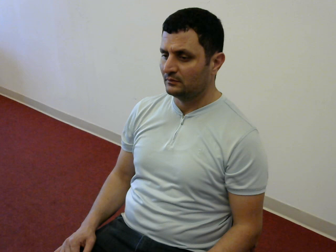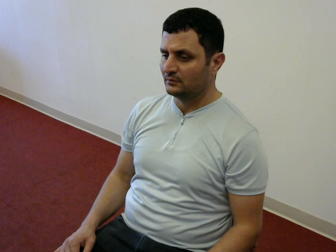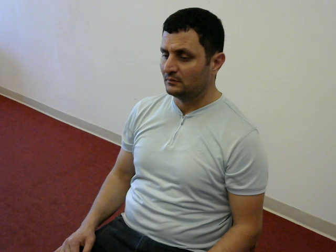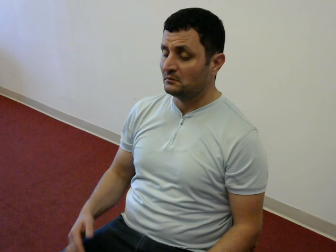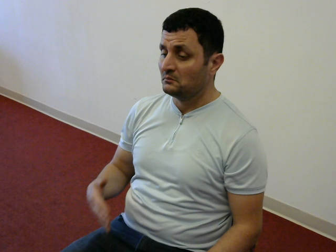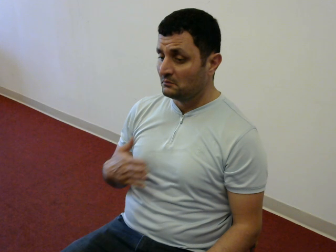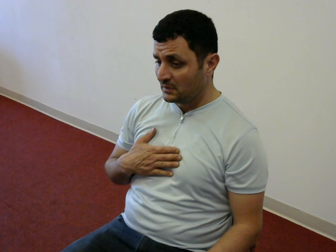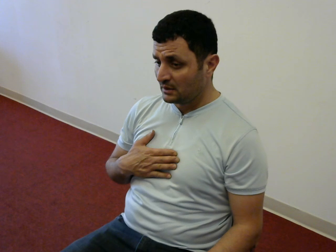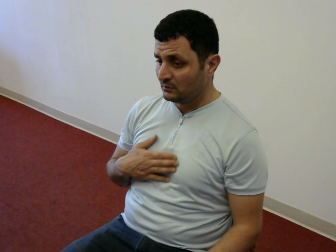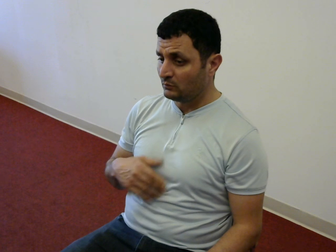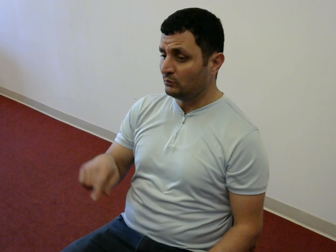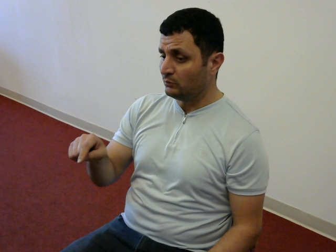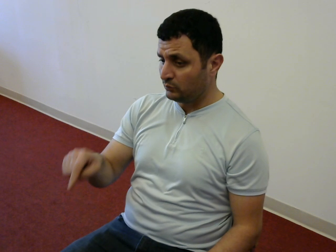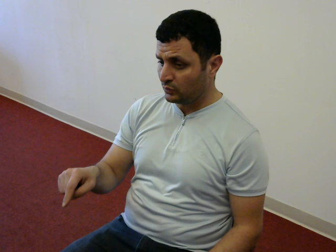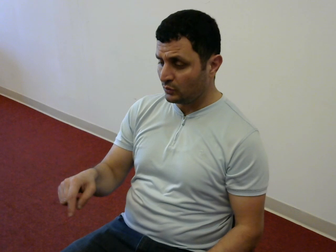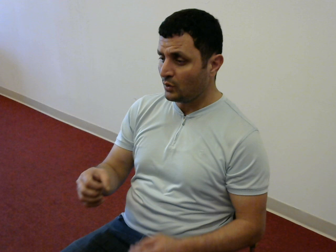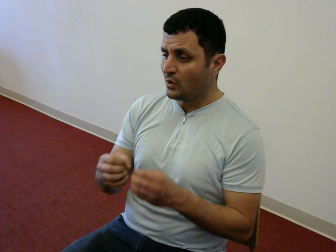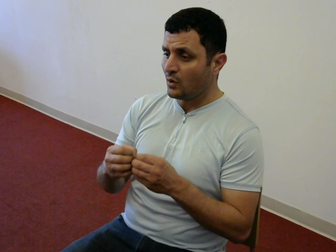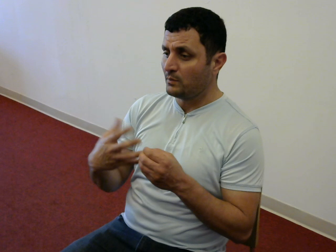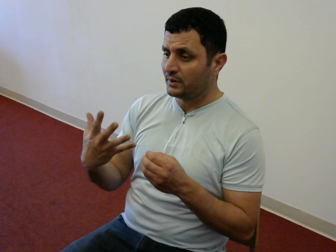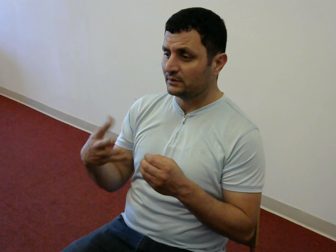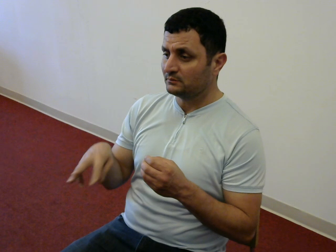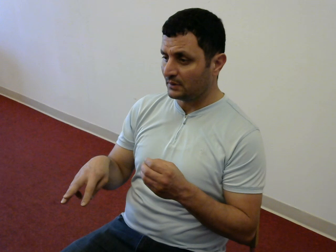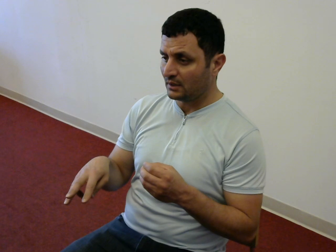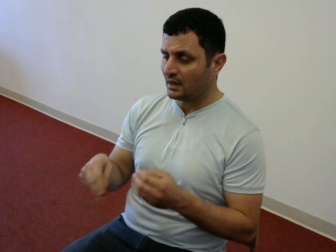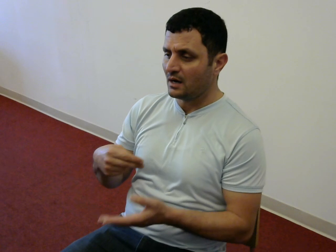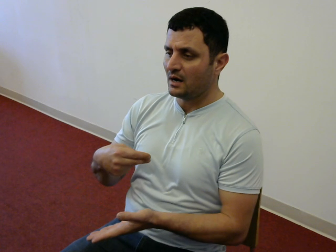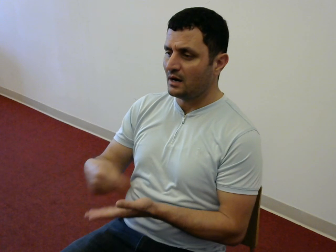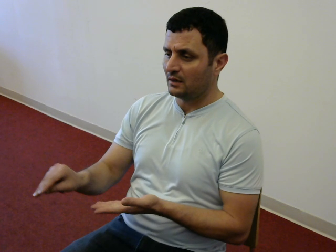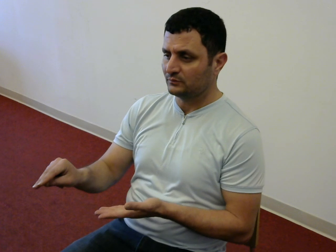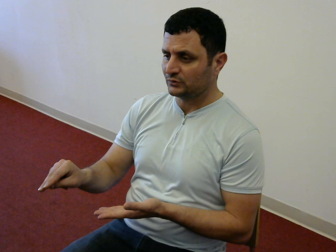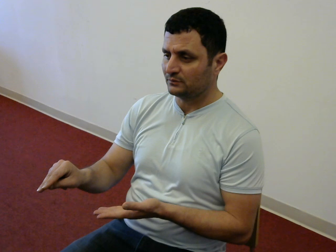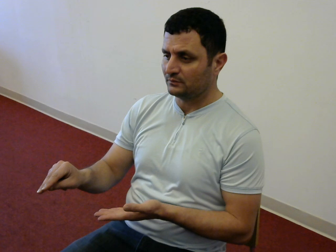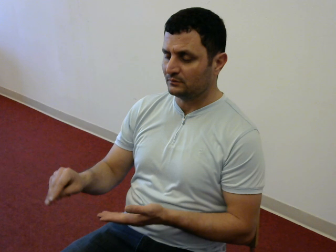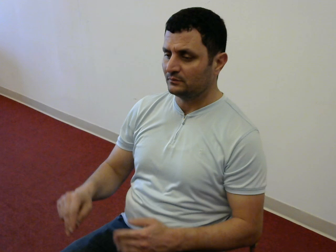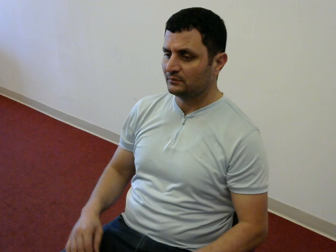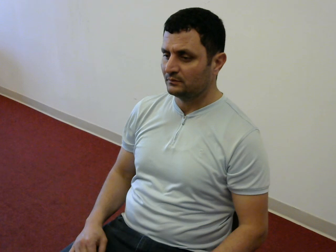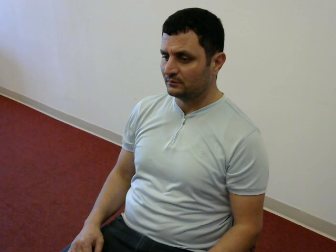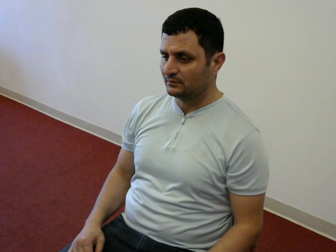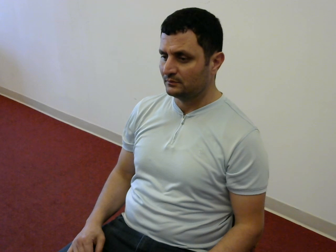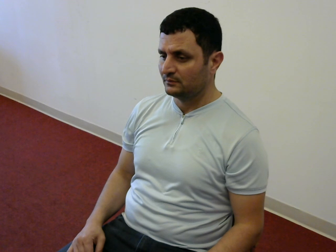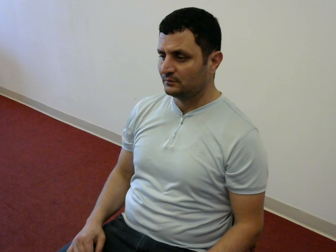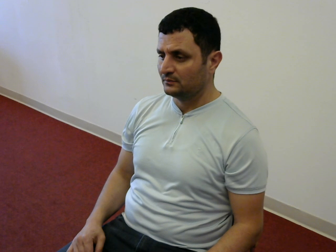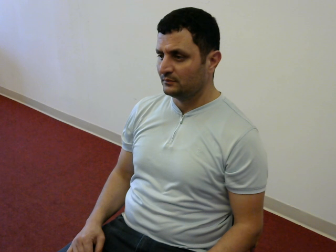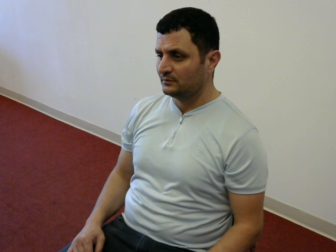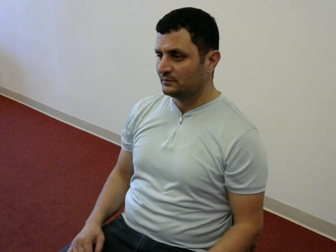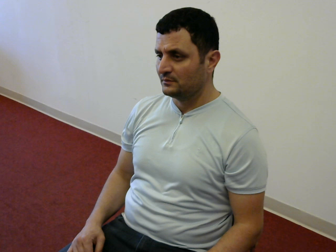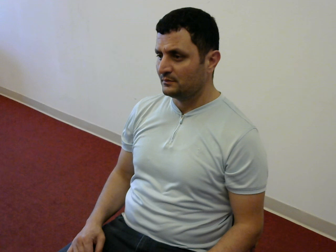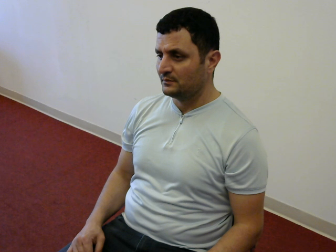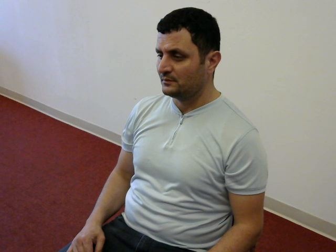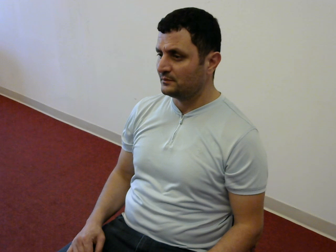Mən bunu 15 manata almışam